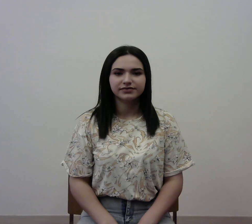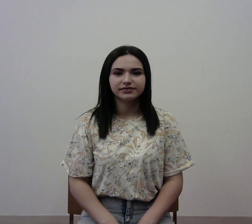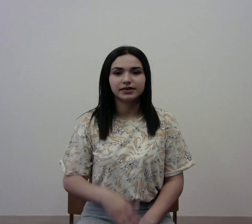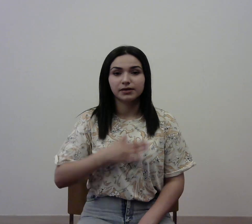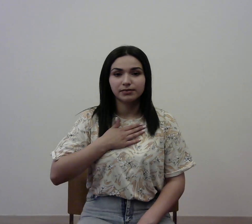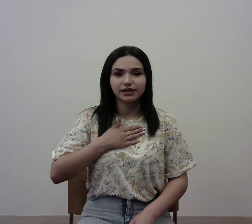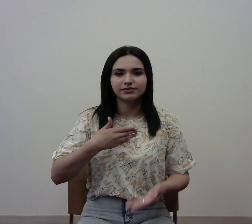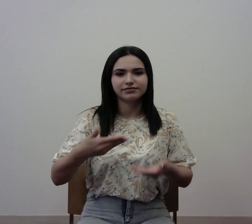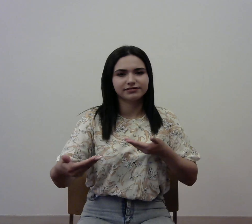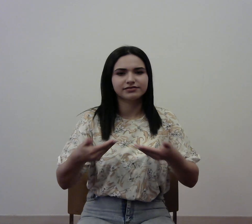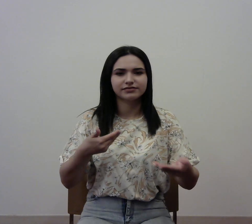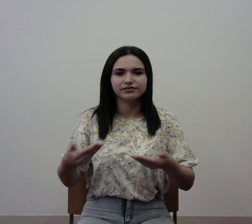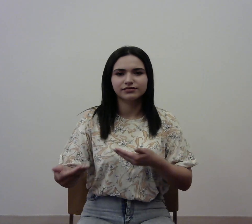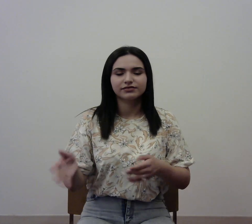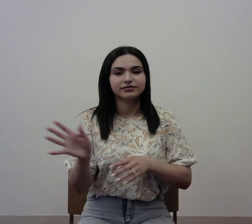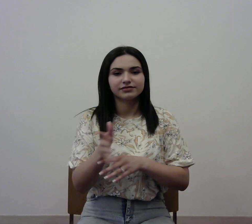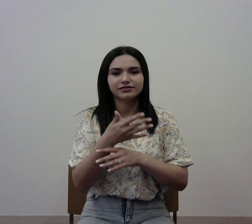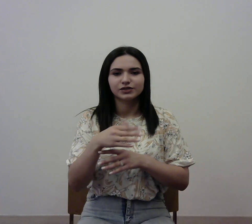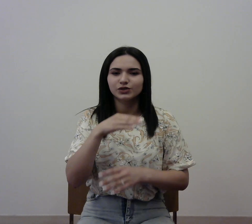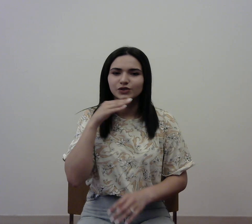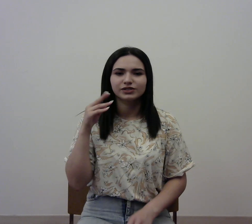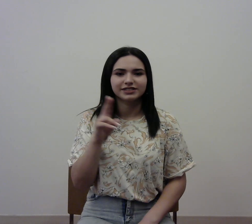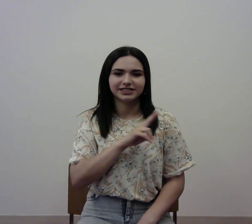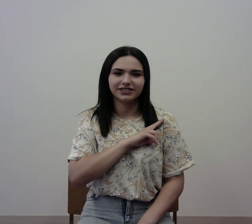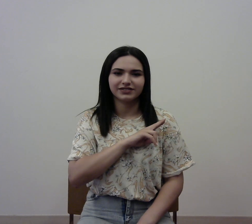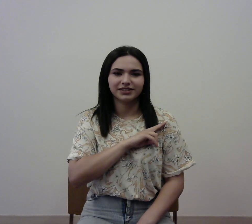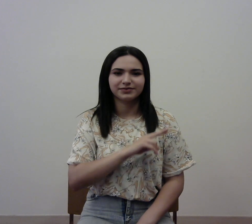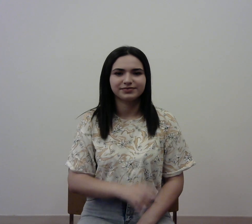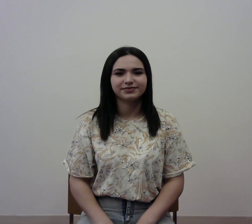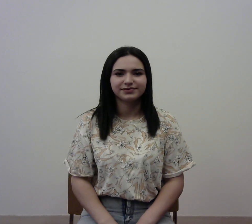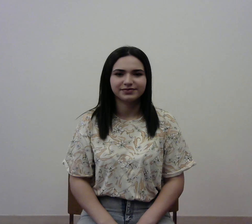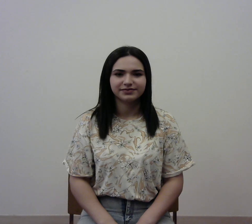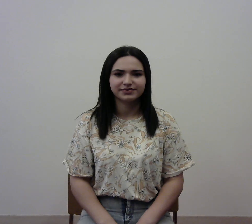Mən piyada gəzməyi çox sevirəm